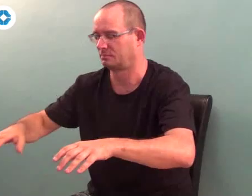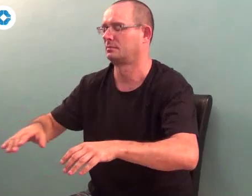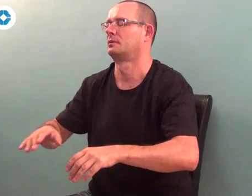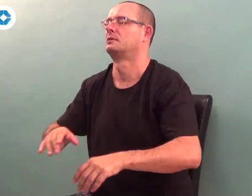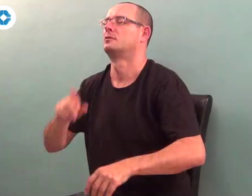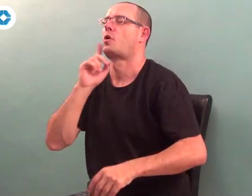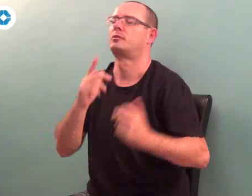Pojawiło się trzech chłopaków.